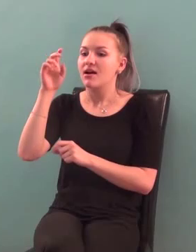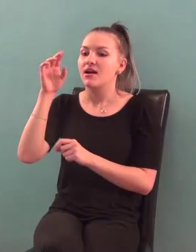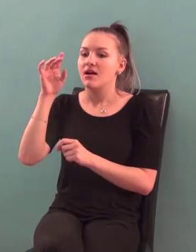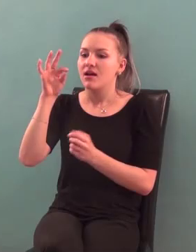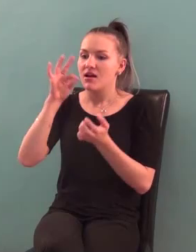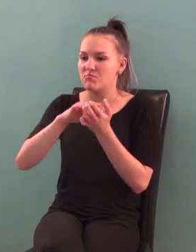Akurat babcia...